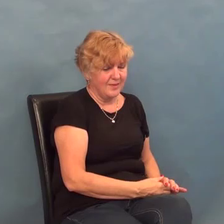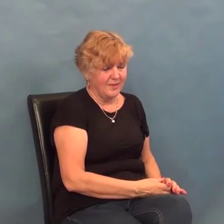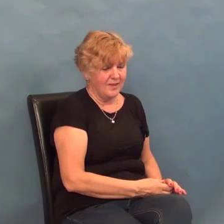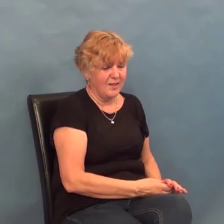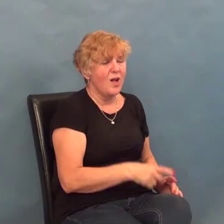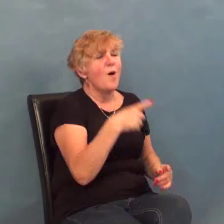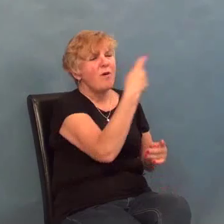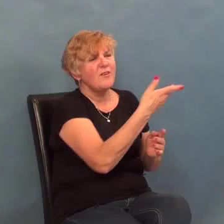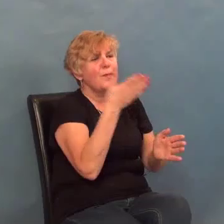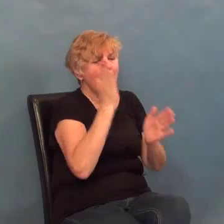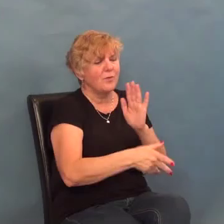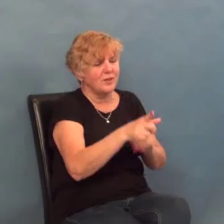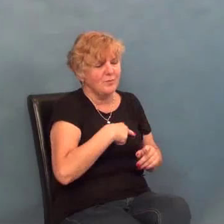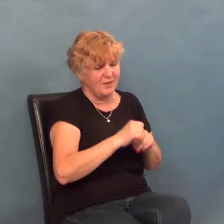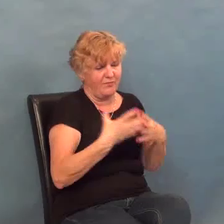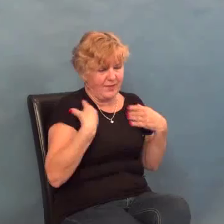Mówię po prostu, że my jesteśmy już w starszym wieku.